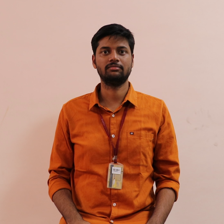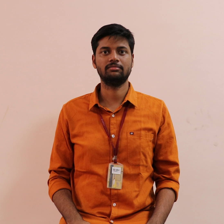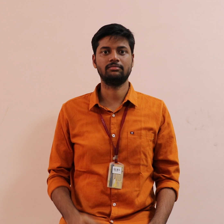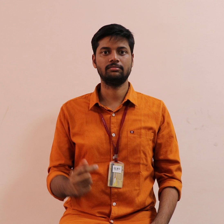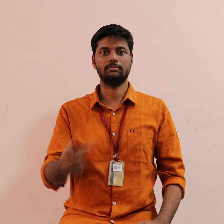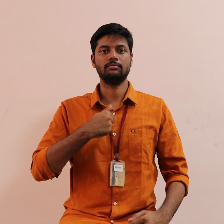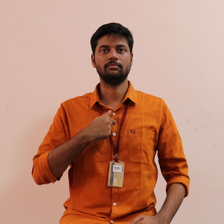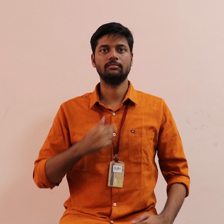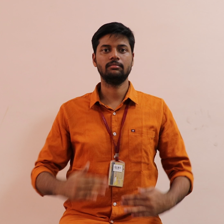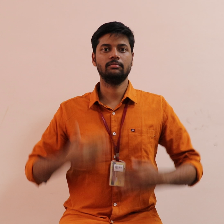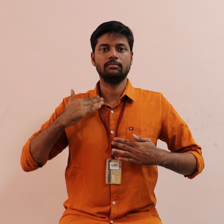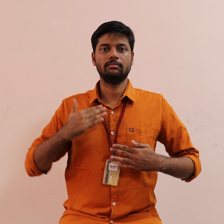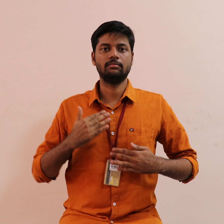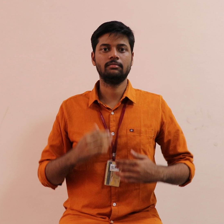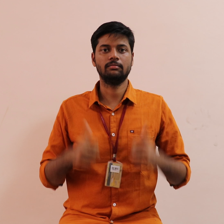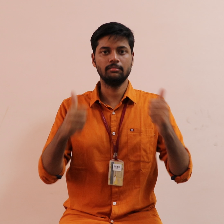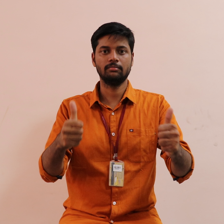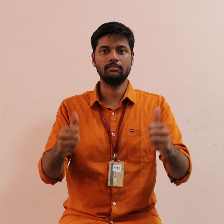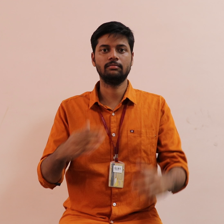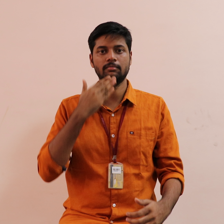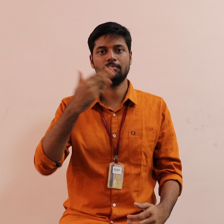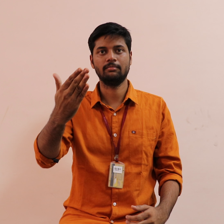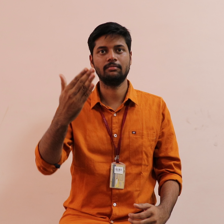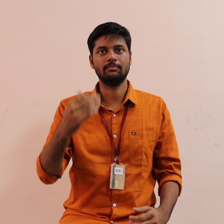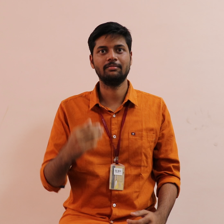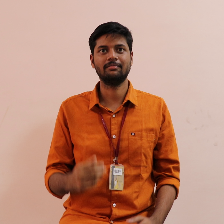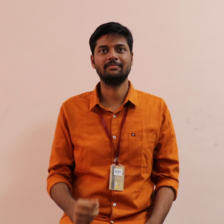i am fine. thank you sir